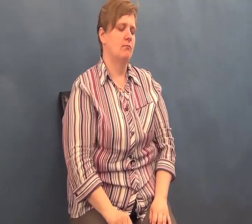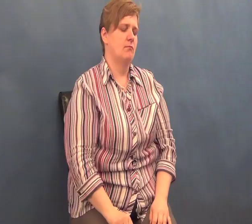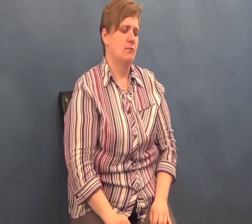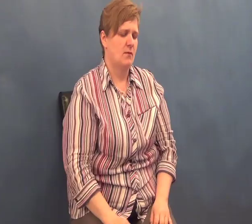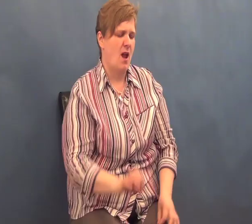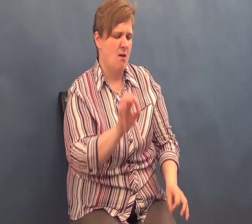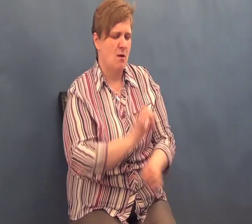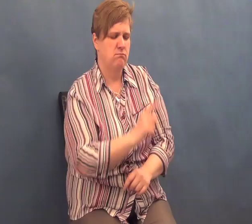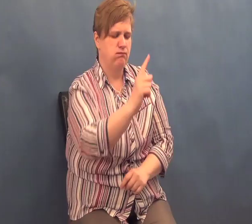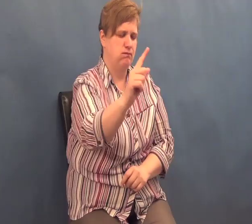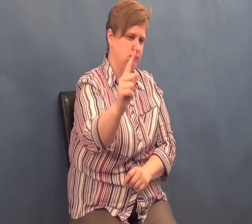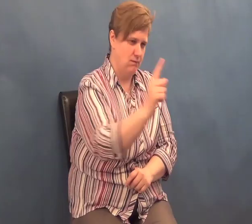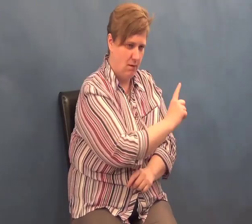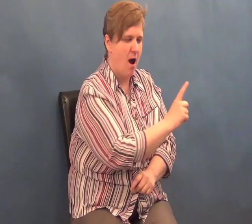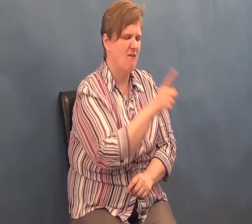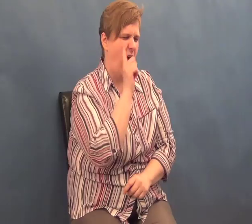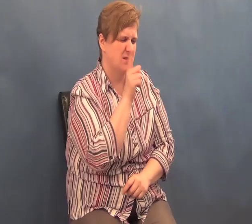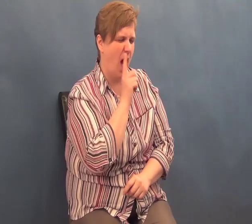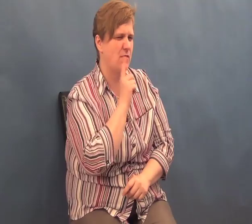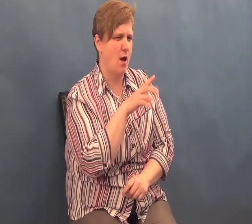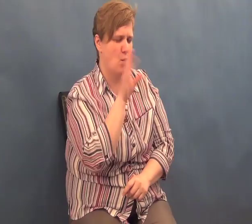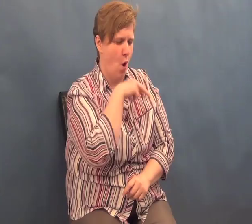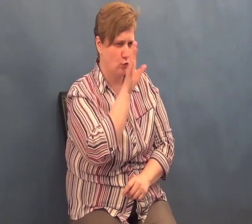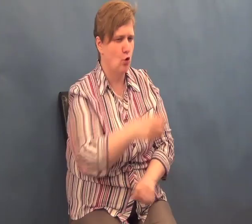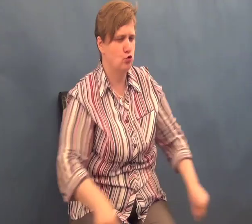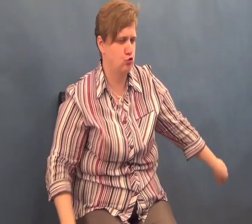W pewnym momencie dołem przechodzi facet, który ciągnie na sznurku kozę.